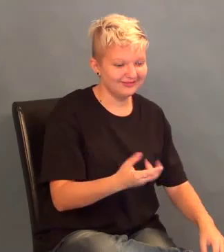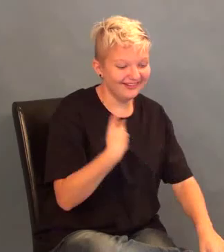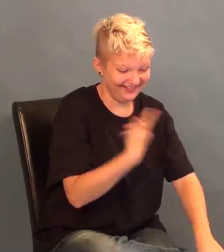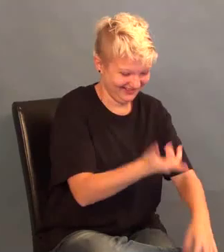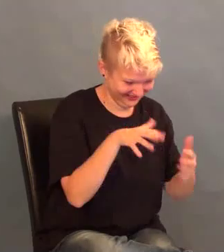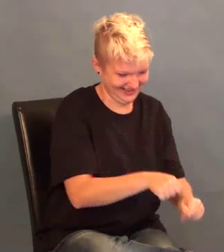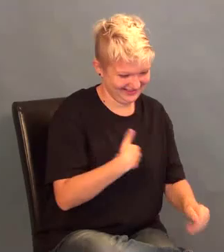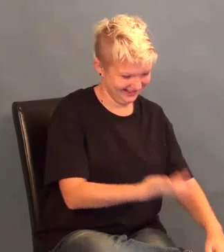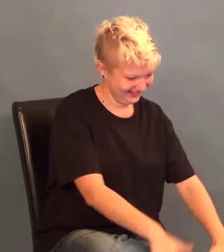Ja tutaj mam zajęte.